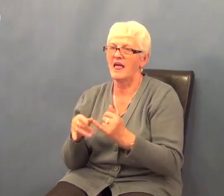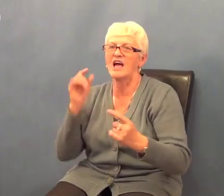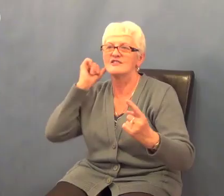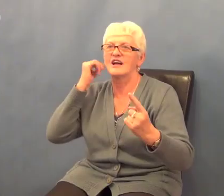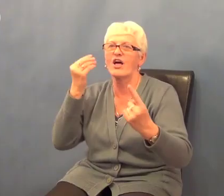Z naprzeciwka nadchodzi dziewczyna, nad którą zachwycał się chłopiec.